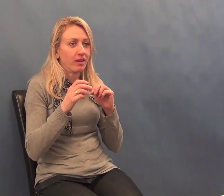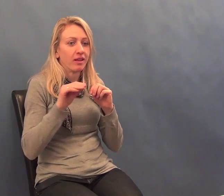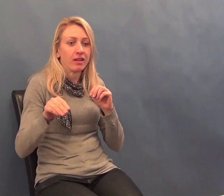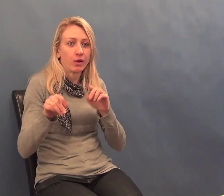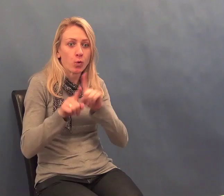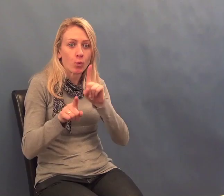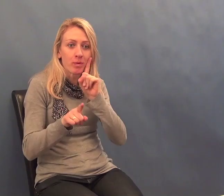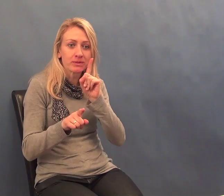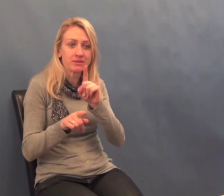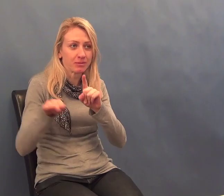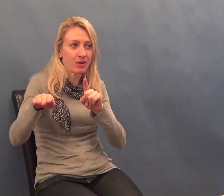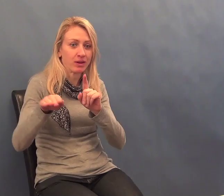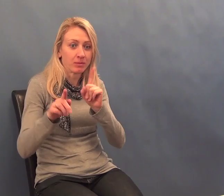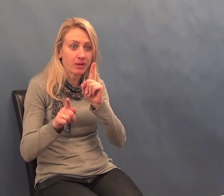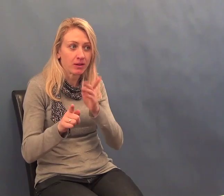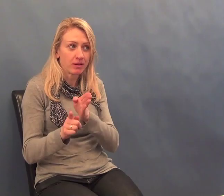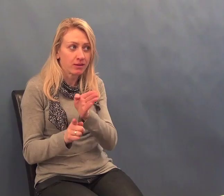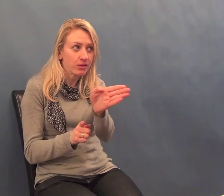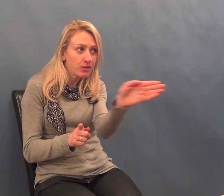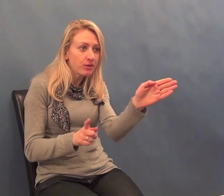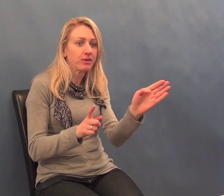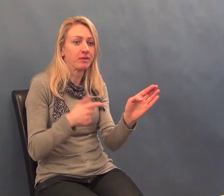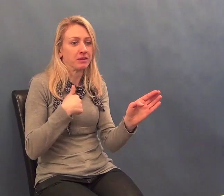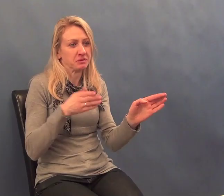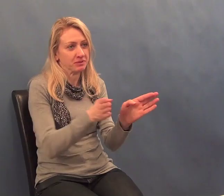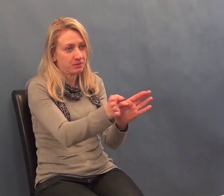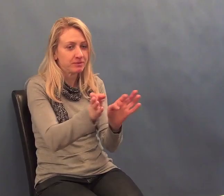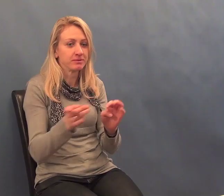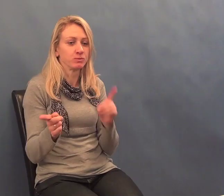Mówi i tłumaczy małemu chłopcu: pamiętaj idź prosto i w lewo, a ja prosto i skręcę w prawo.